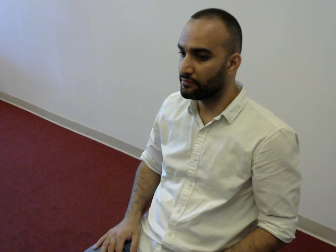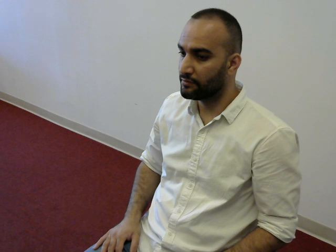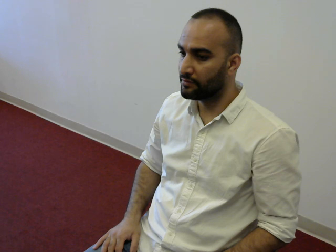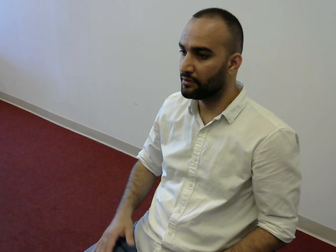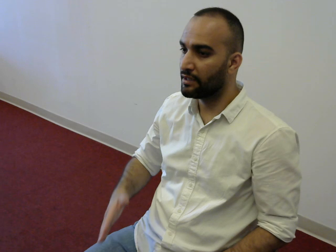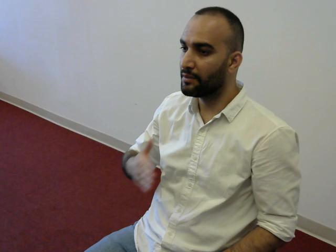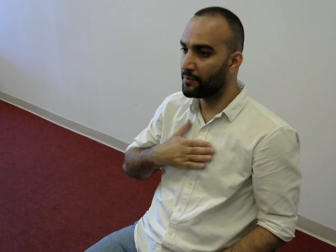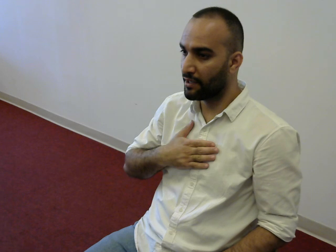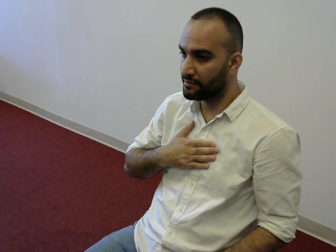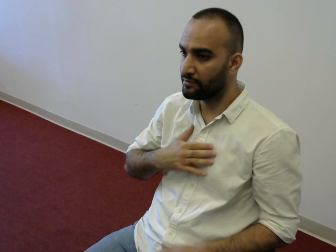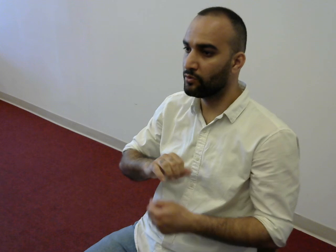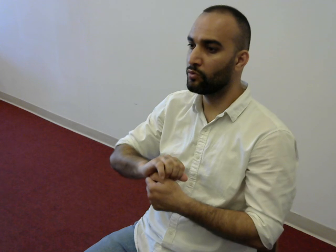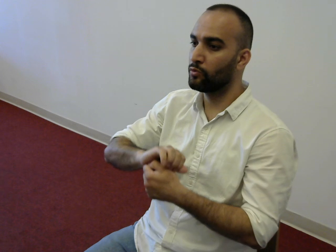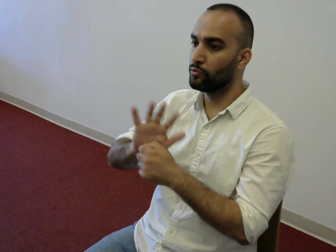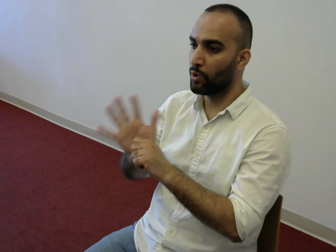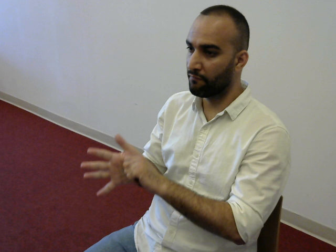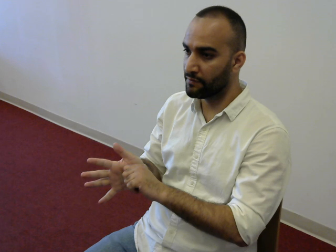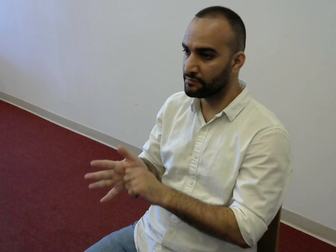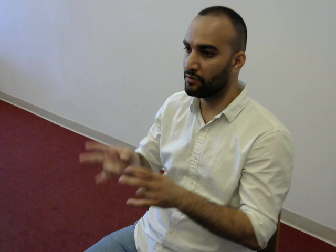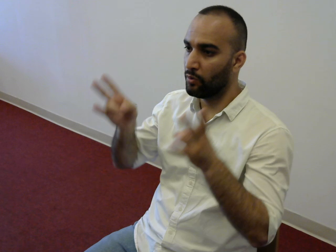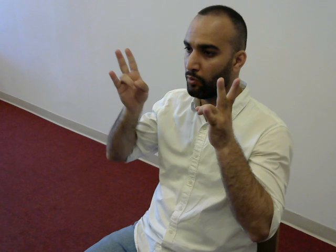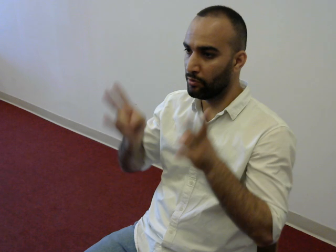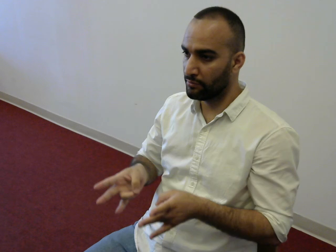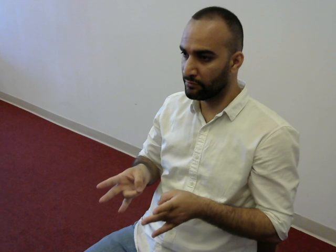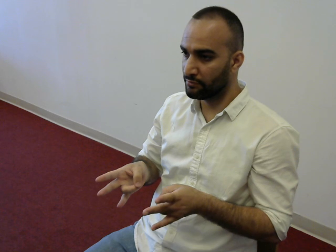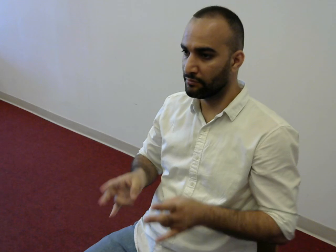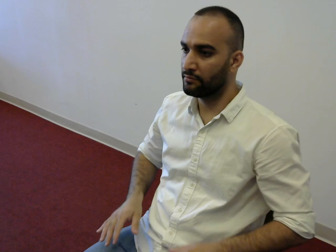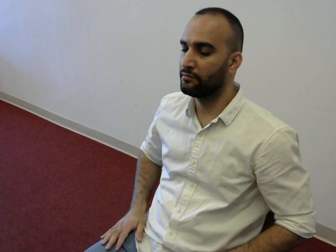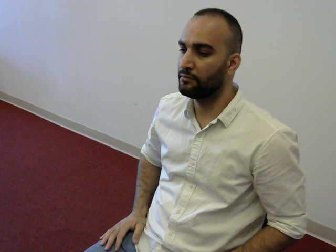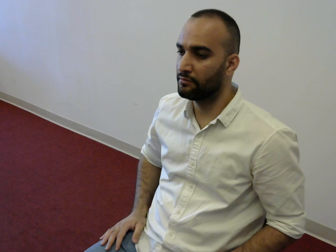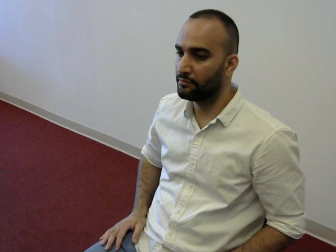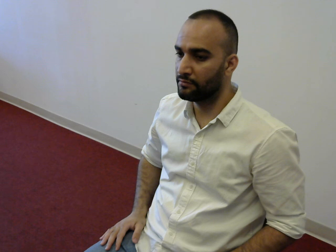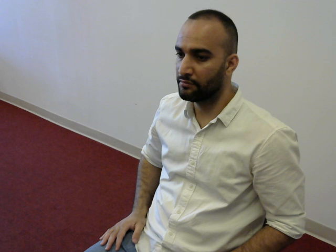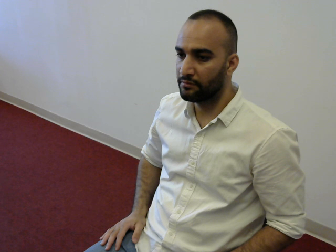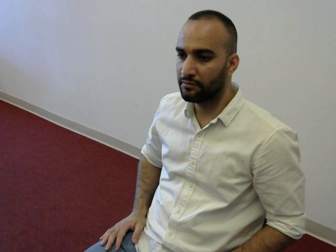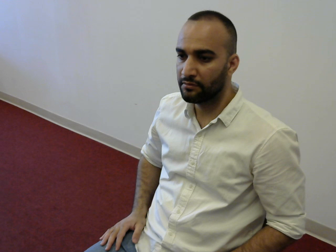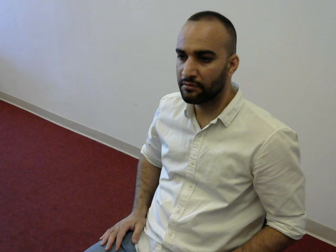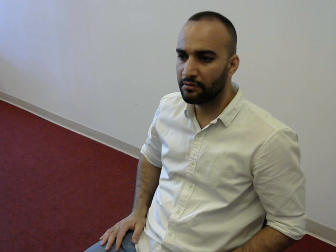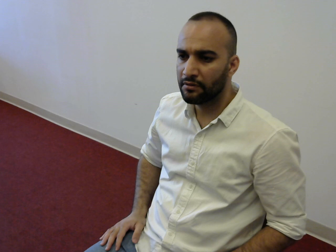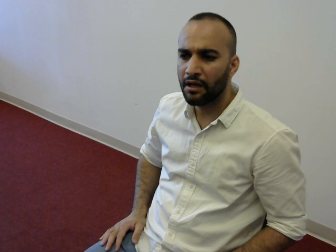Mən Covid-ə tutulmuşam